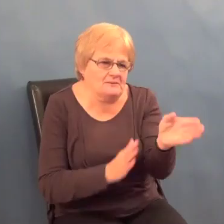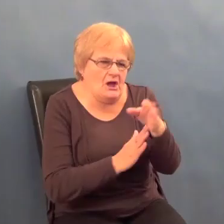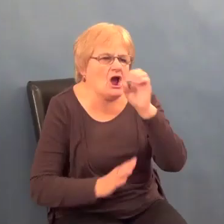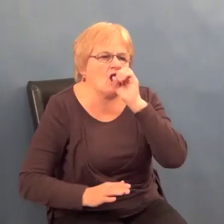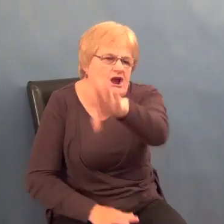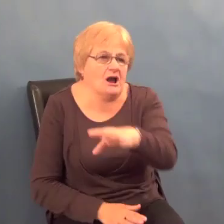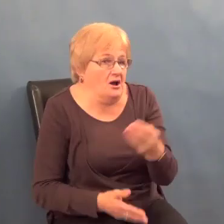Ryba wypluwa.